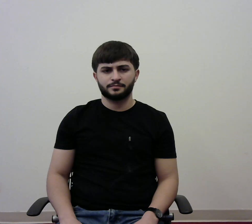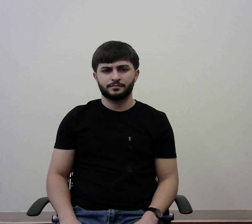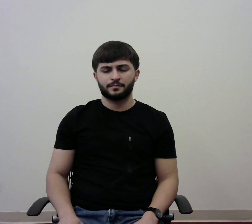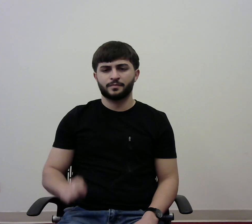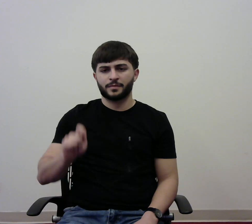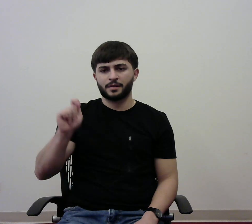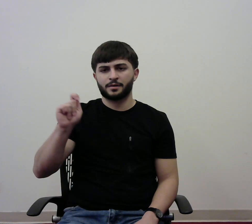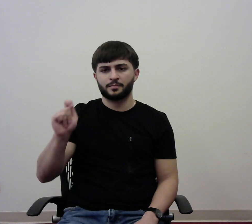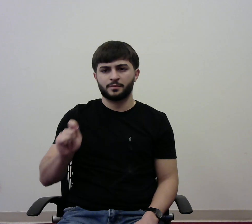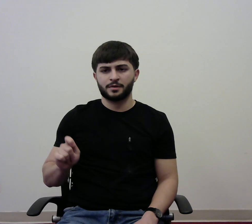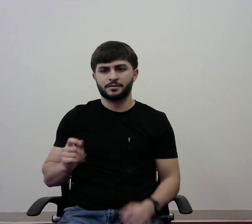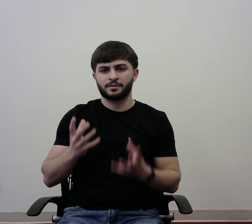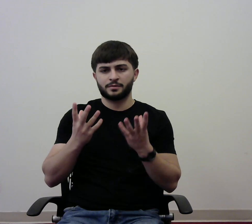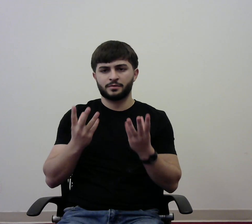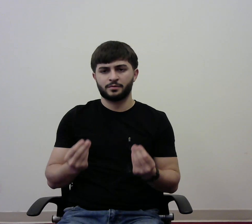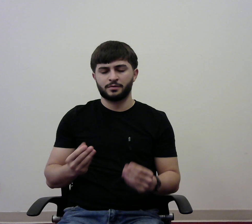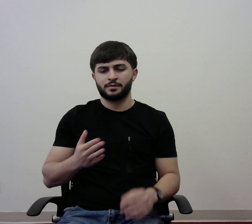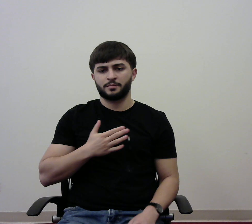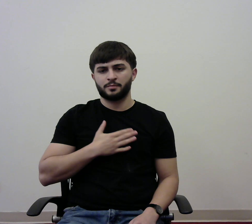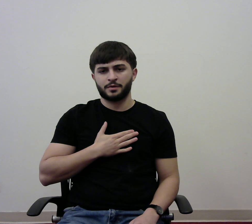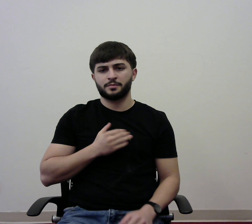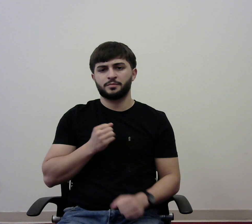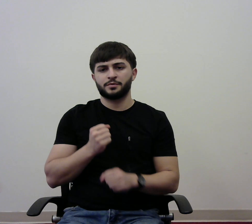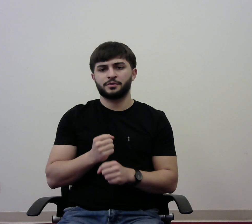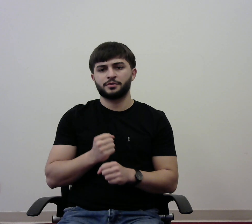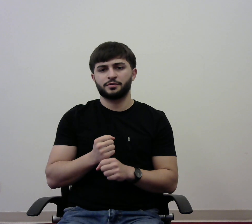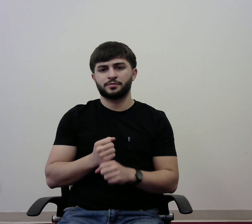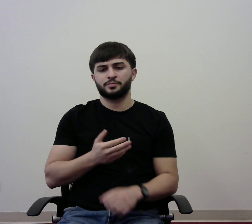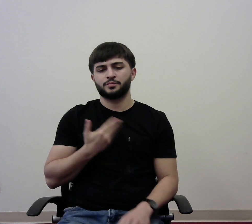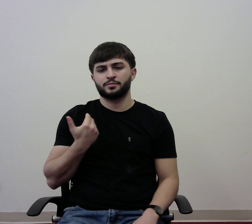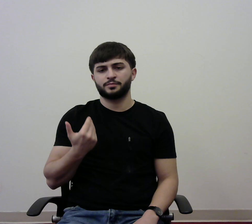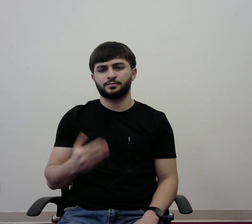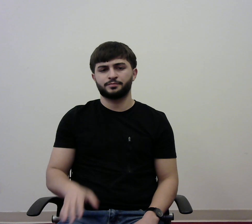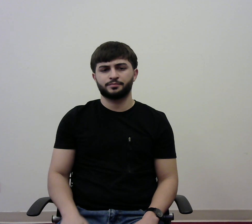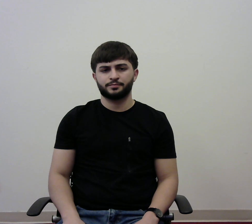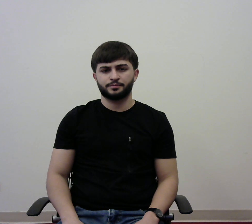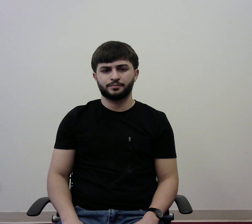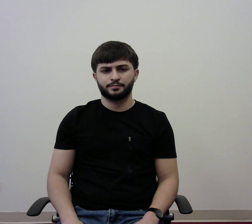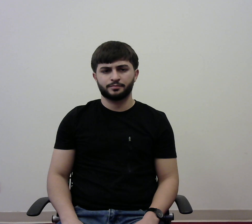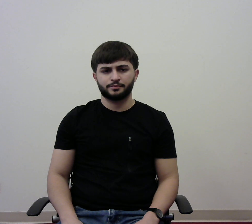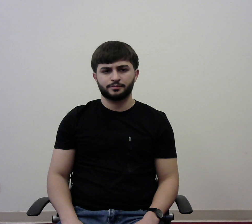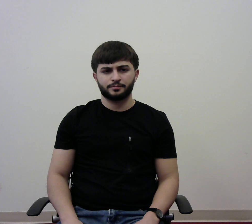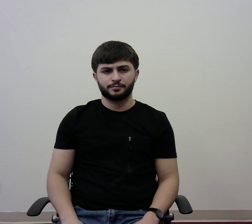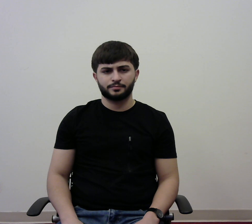Bazar günü mənim işim yoxdur